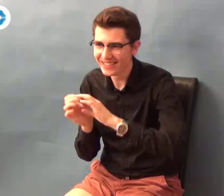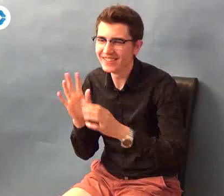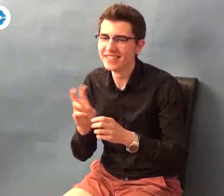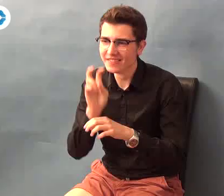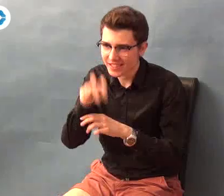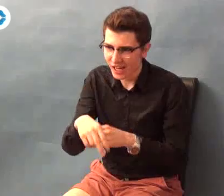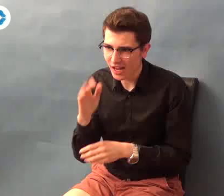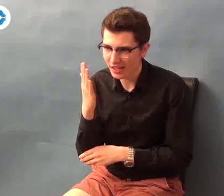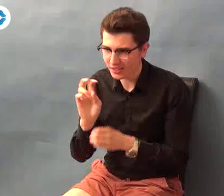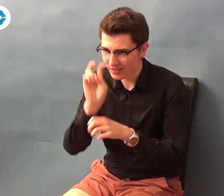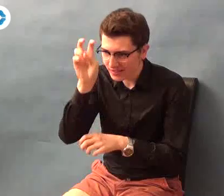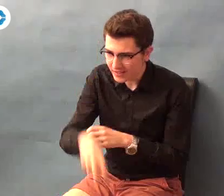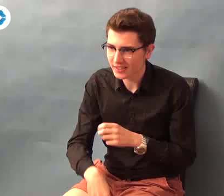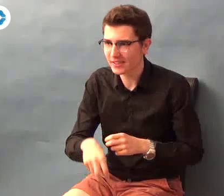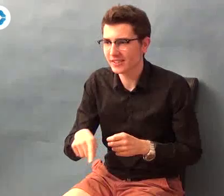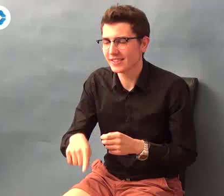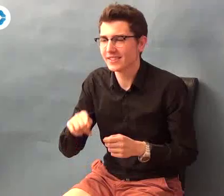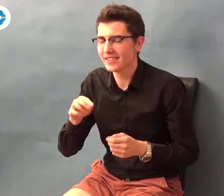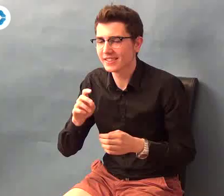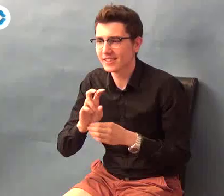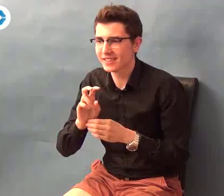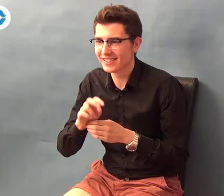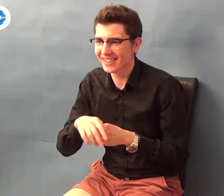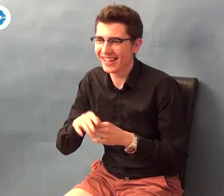Potem wyskoczył z okna.